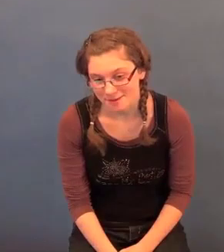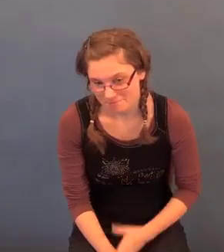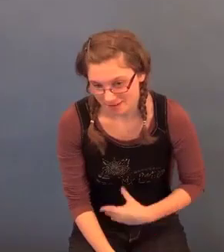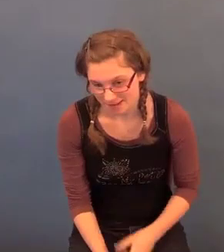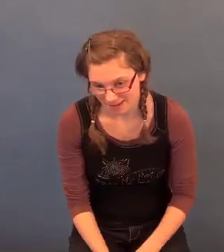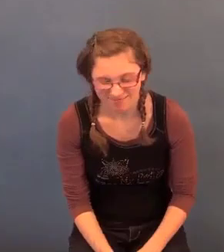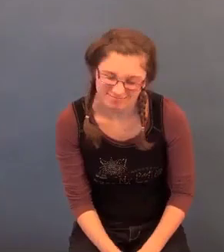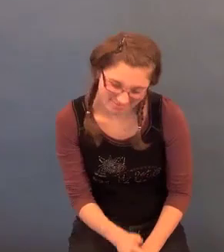Nie mogę.